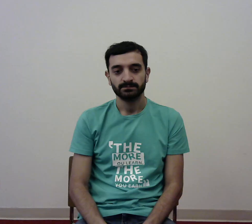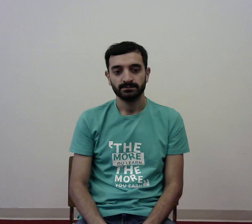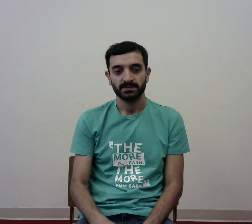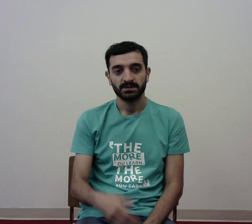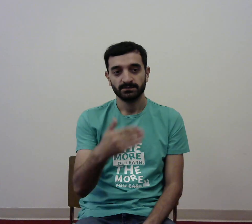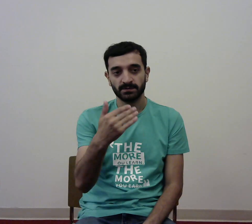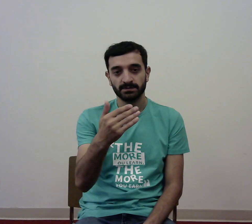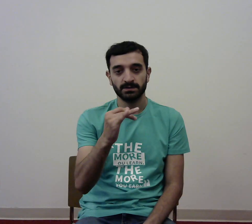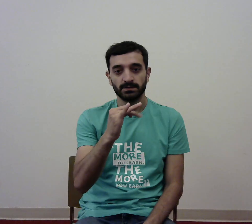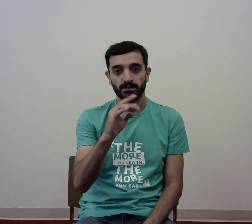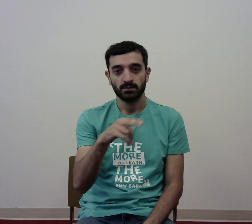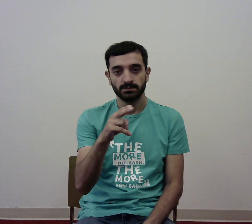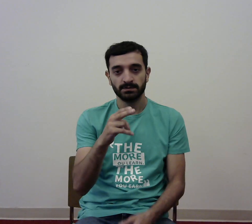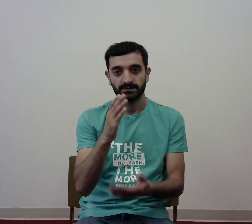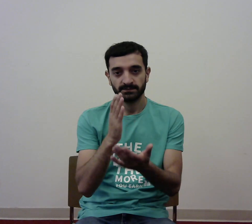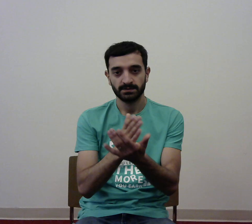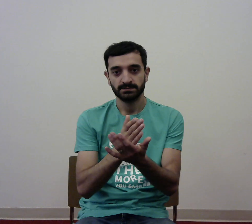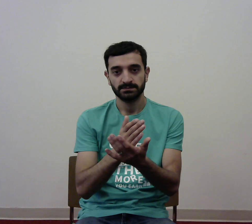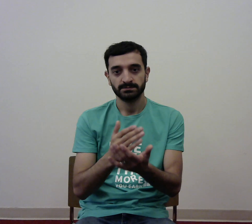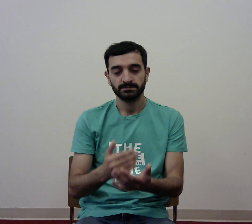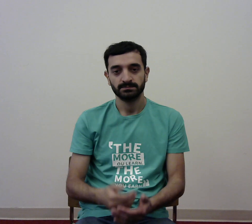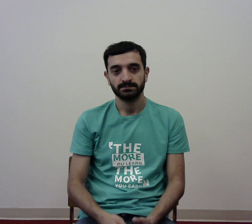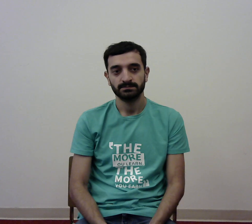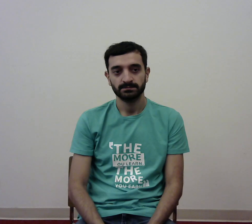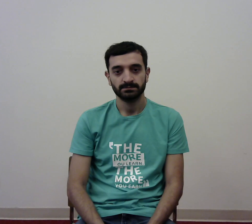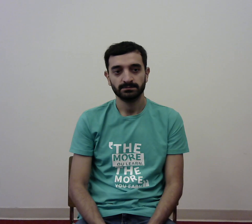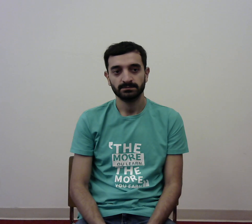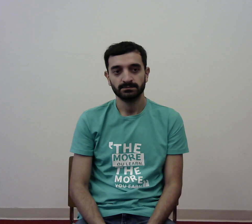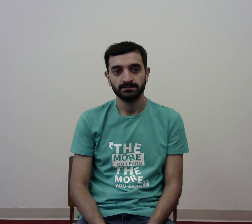Sizdə yod varmı?